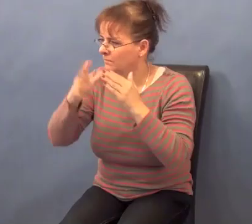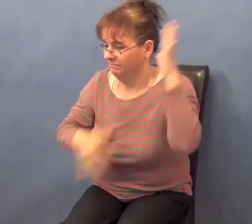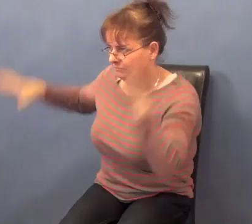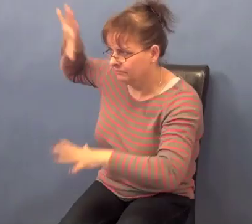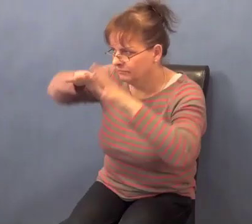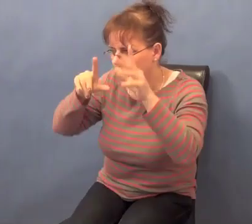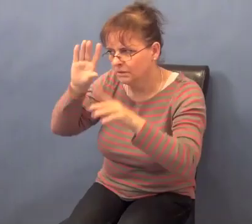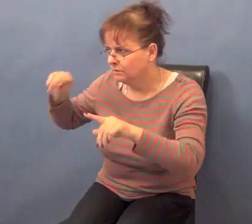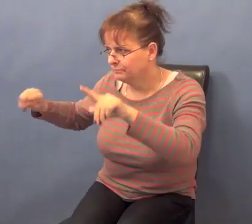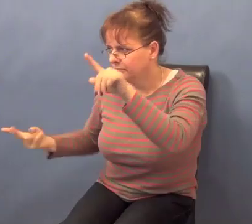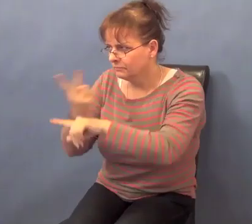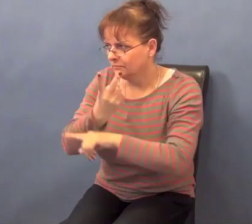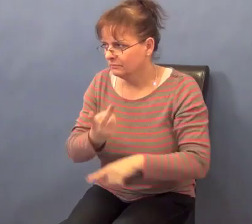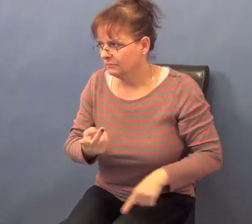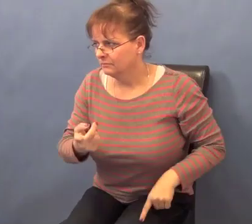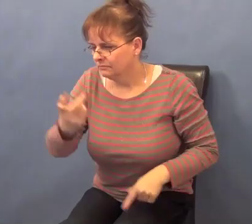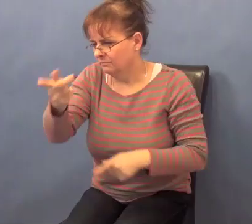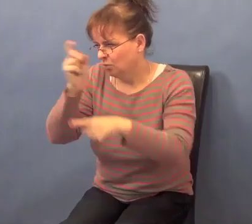W jej domu o mało się nie przewróciłam.